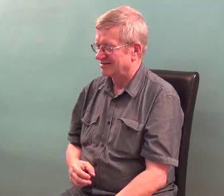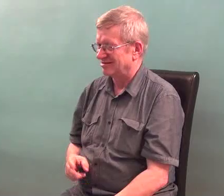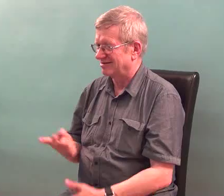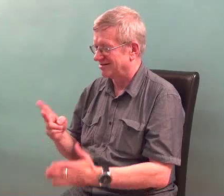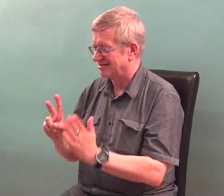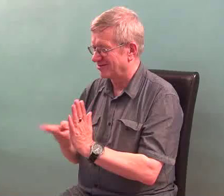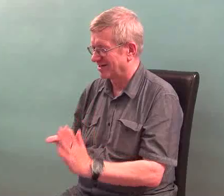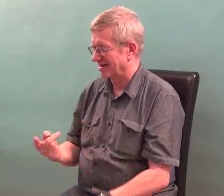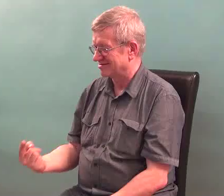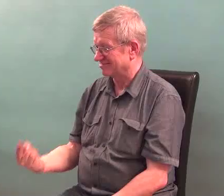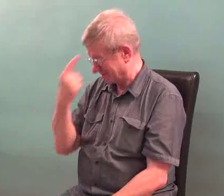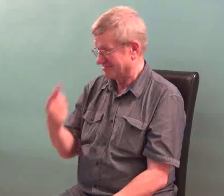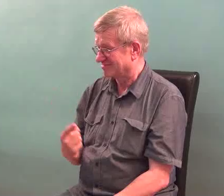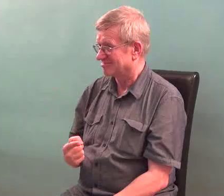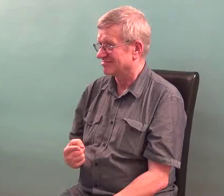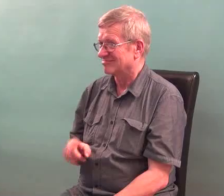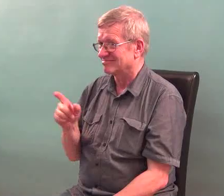Po raz drugi trafia w jego czoło.